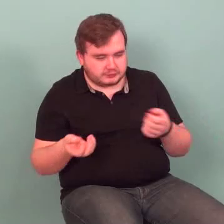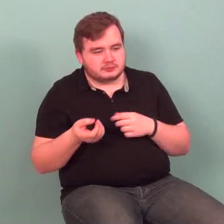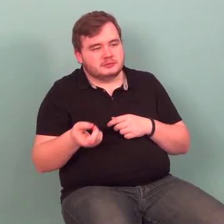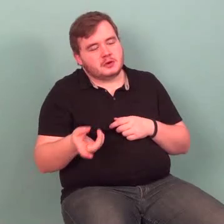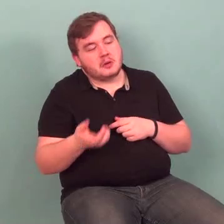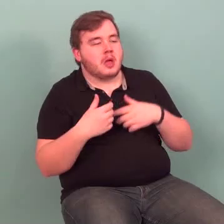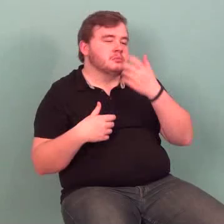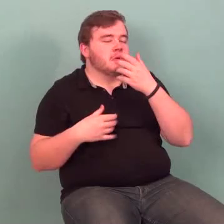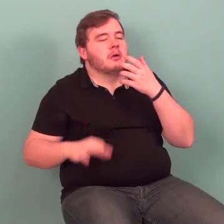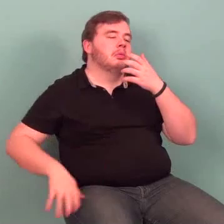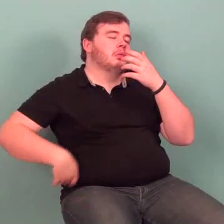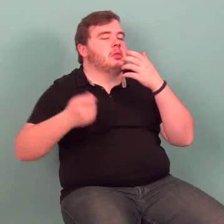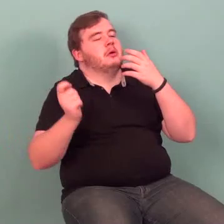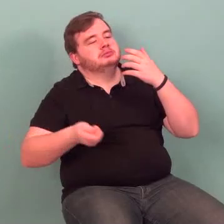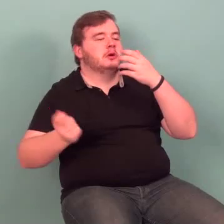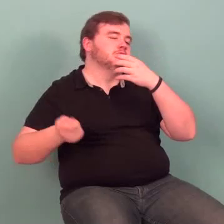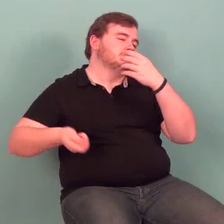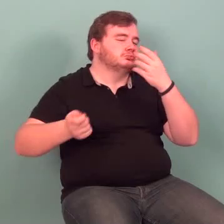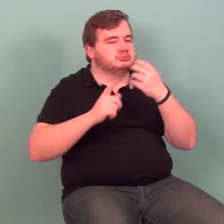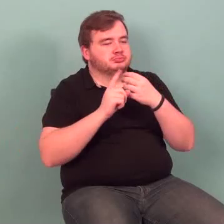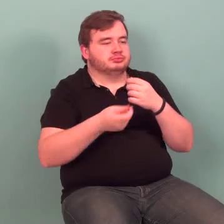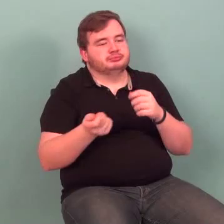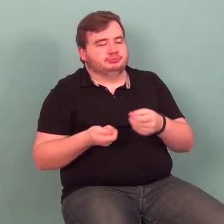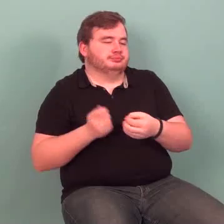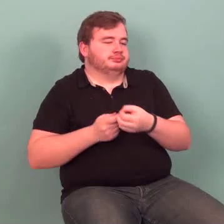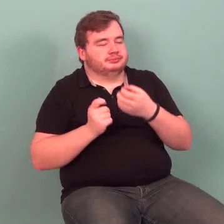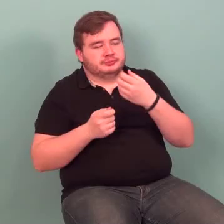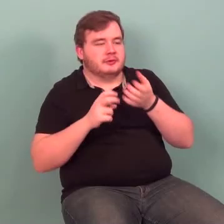Chłopcy gryzą owoce, jeden z nich wyjął z kieszeni rakietkę i bawi się nią. Odchodzą gryząc owoce.